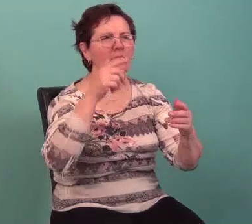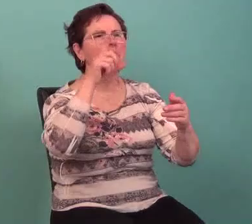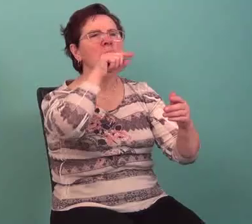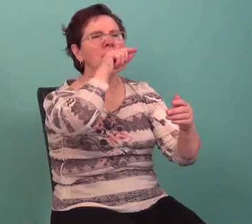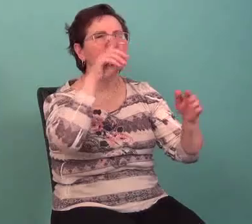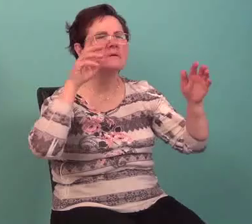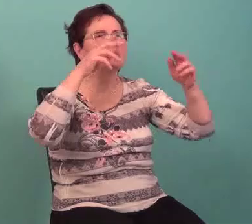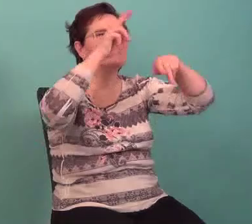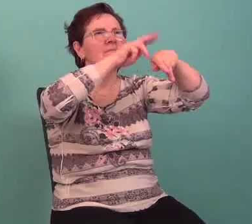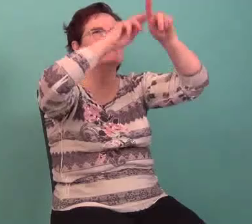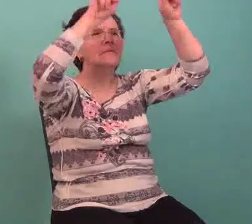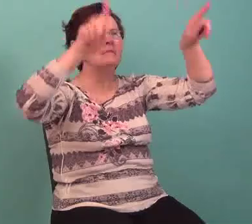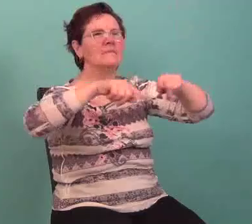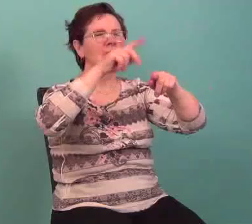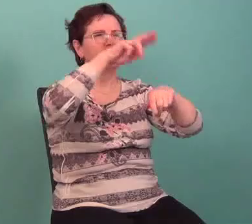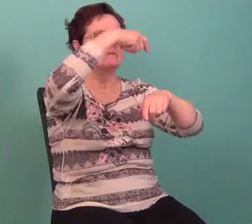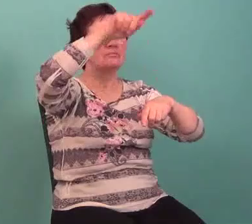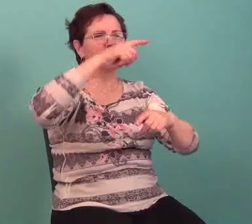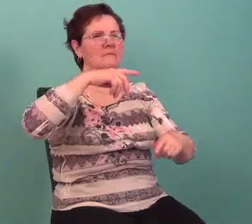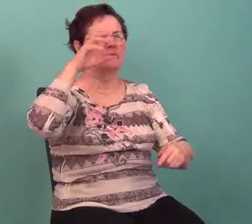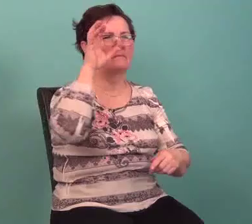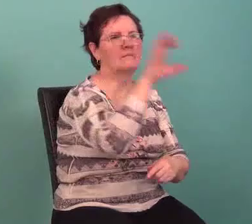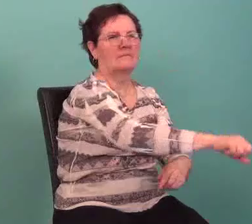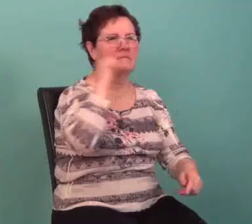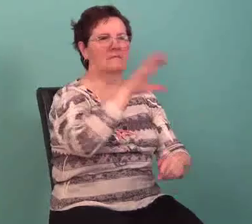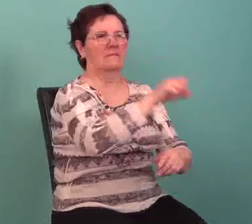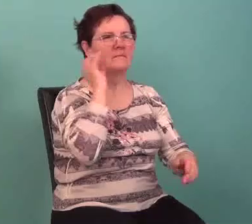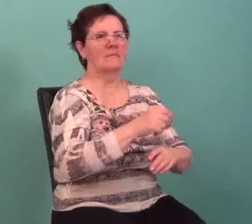Kukułka z zegara na ścianie zabiera jabłka swoim dziobem.